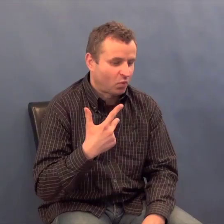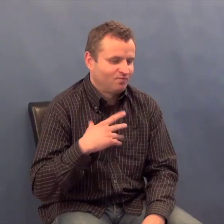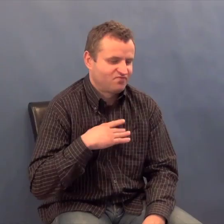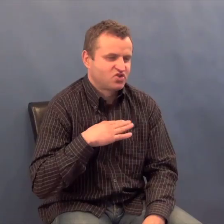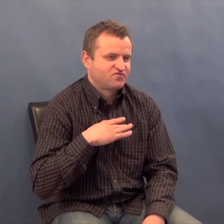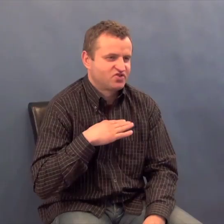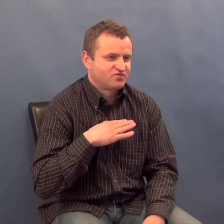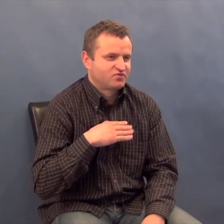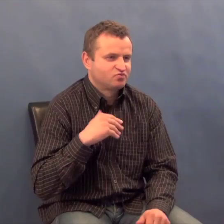Wolne, wolne.